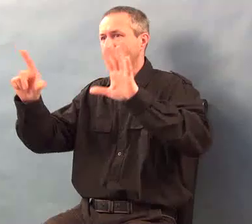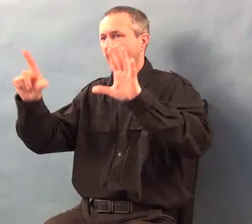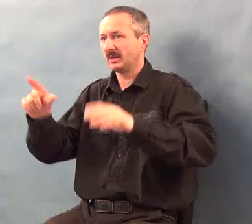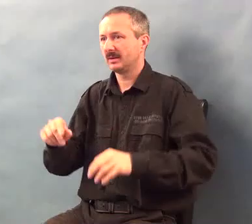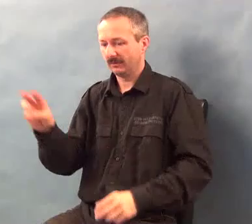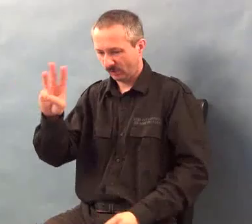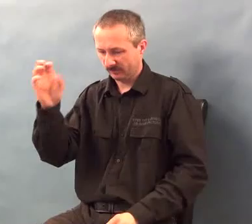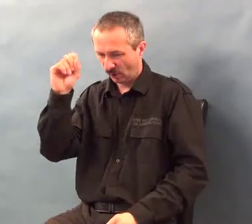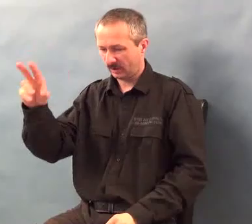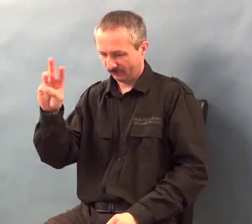To będzie wtorek, jest ok.